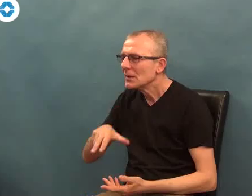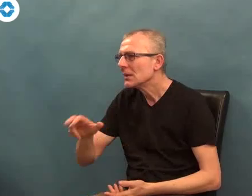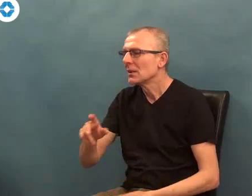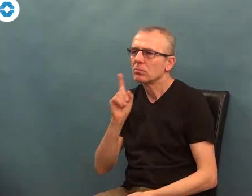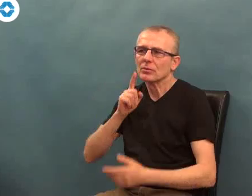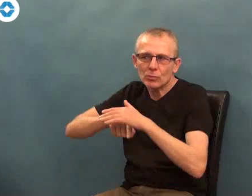Chłopiec uciekł.